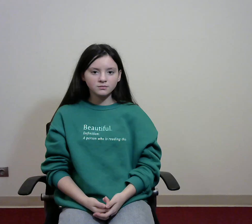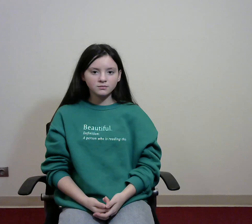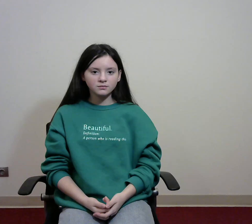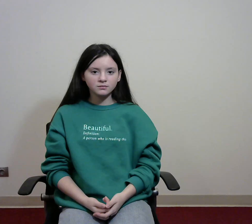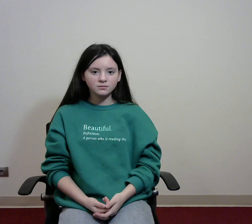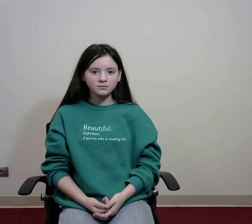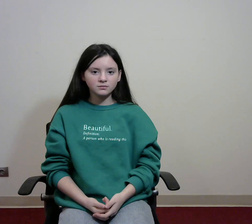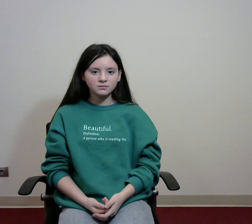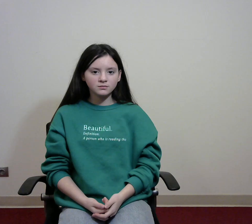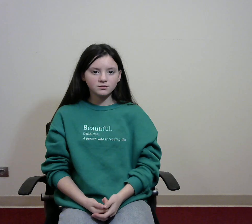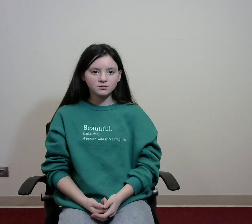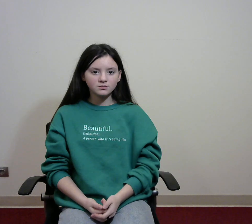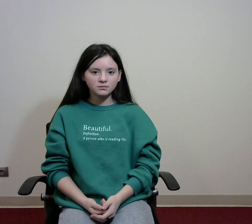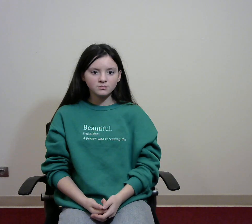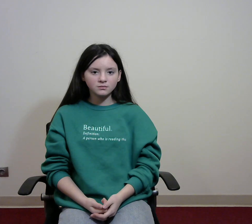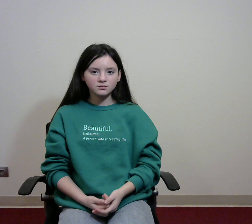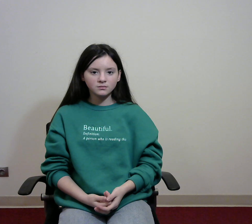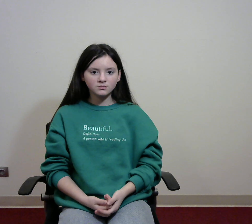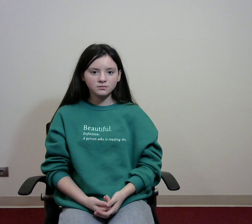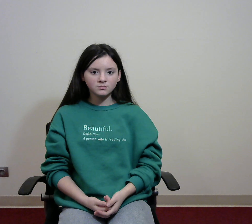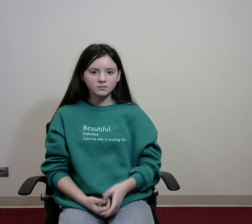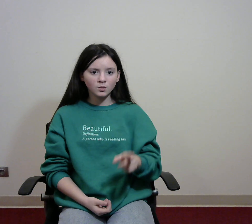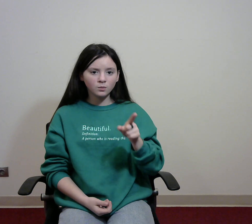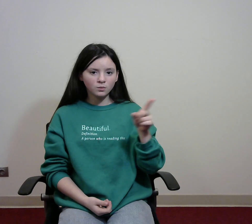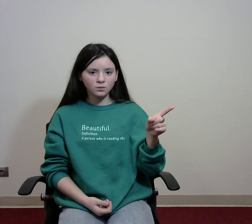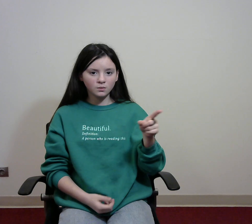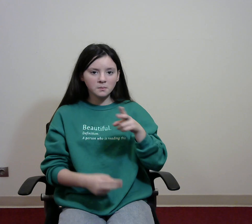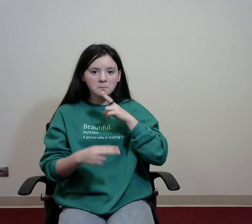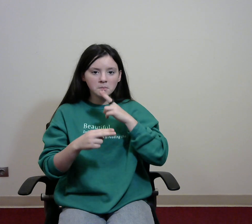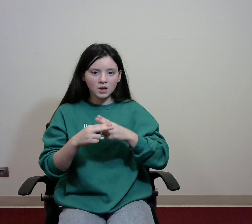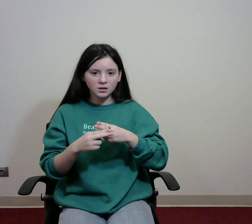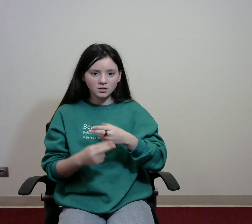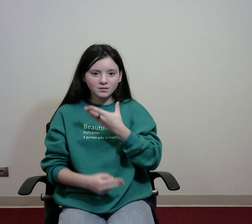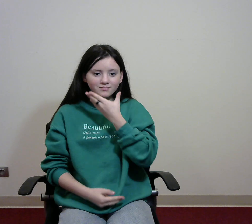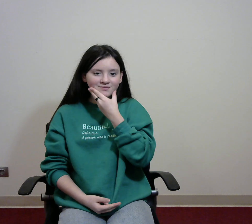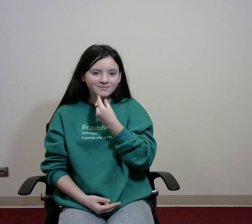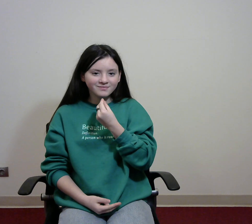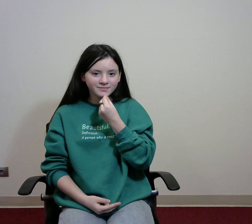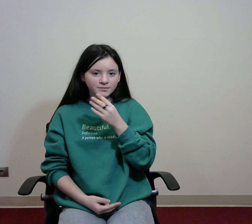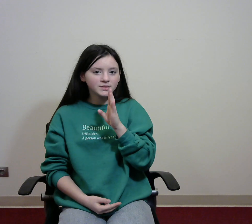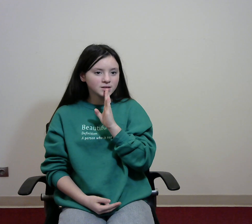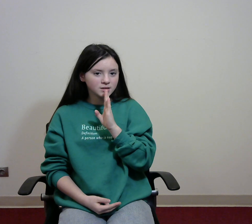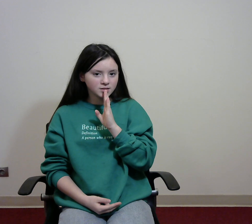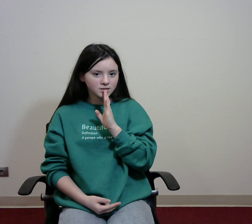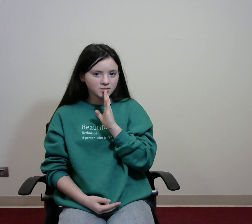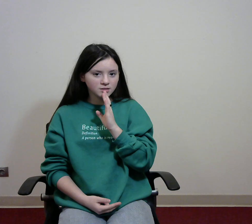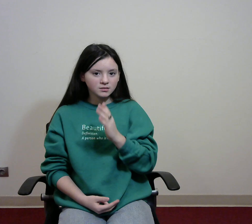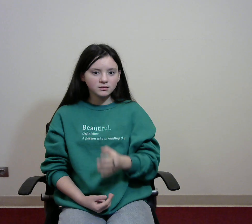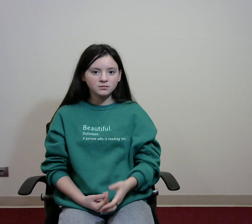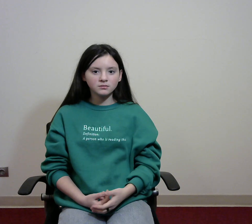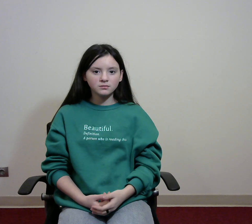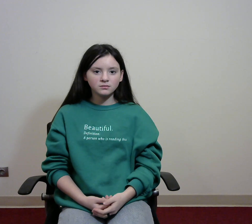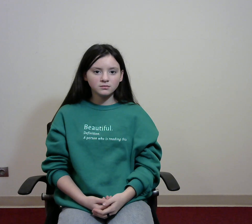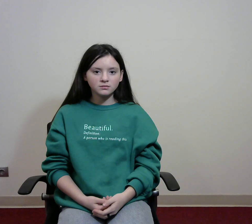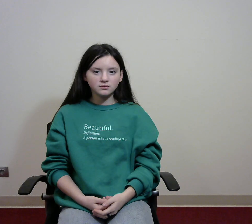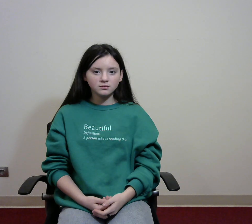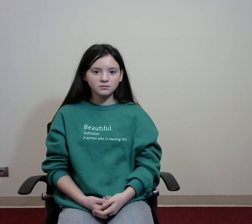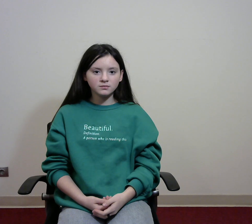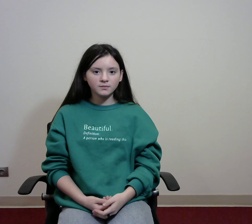Onun bacısı gözəl qızdır